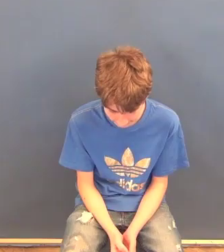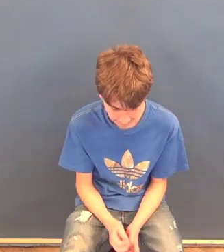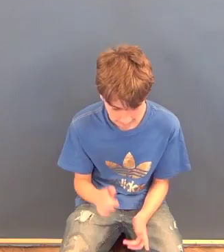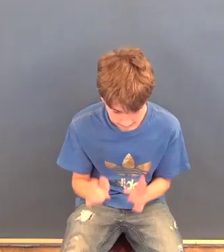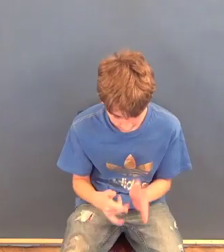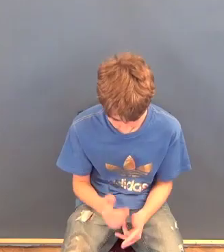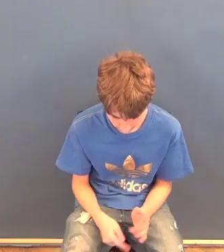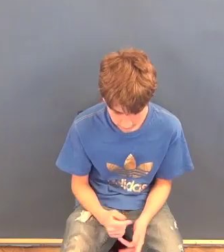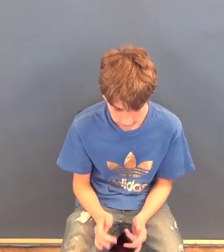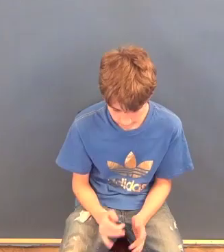Rower.